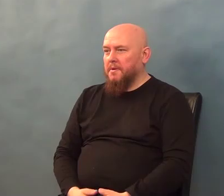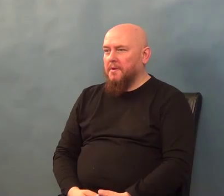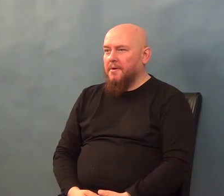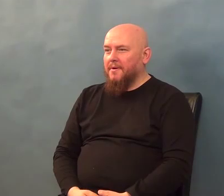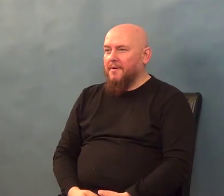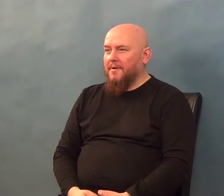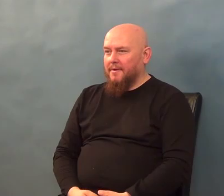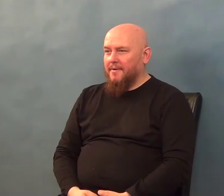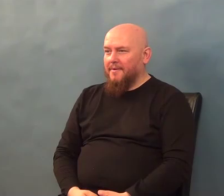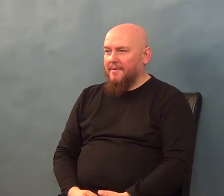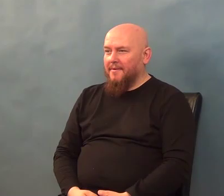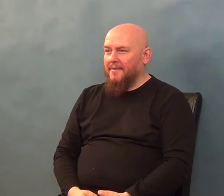Umówmy się dwudziestego piątego.